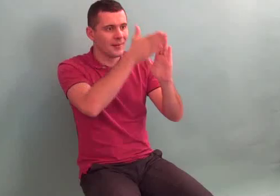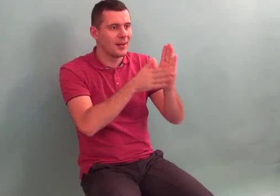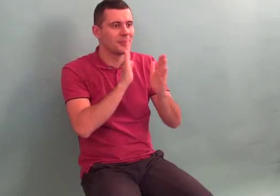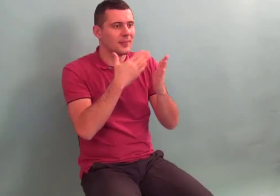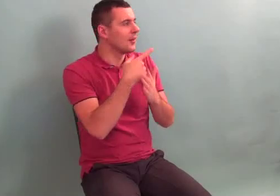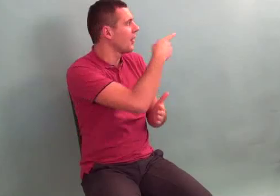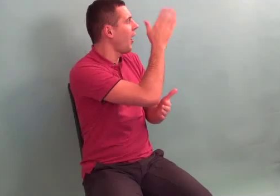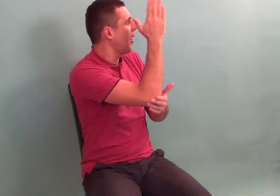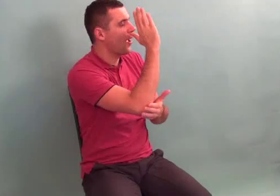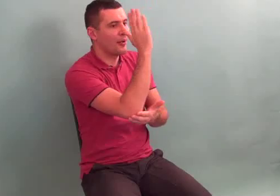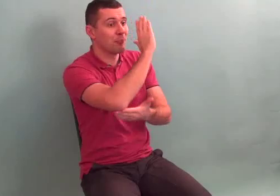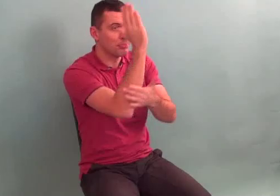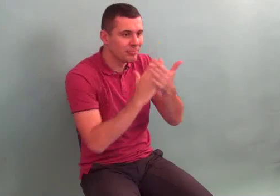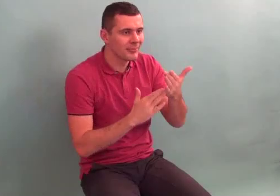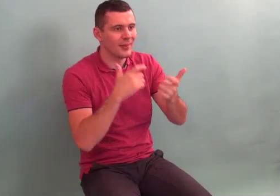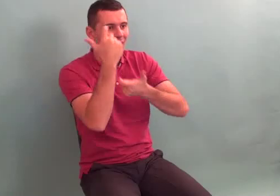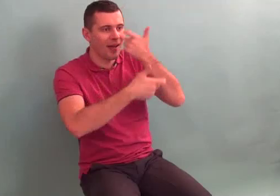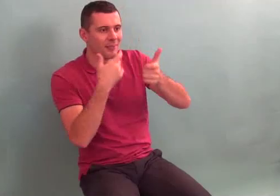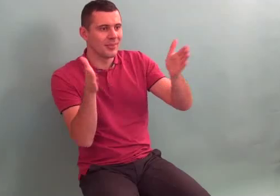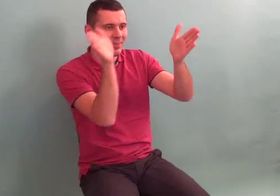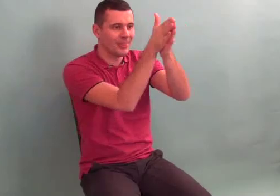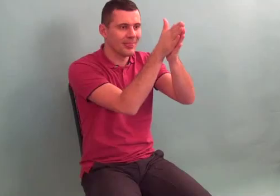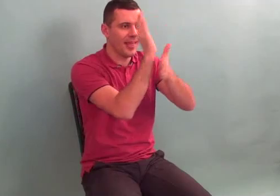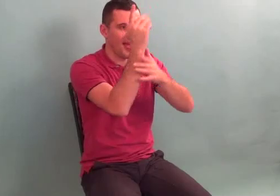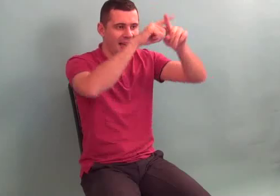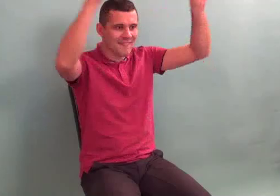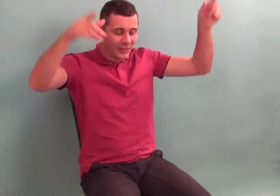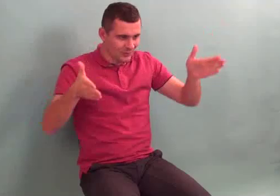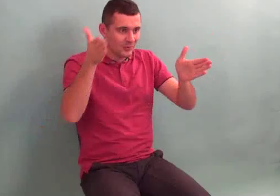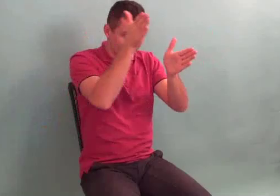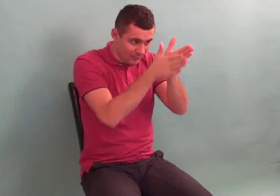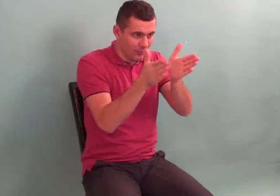Na przykład, gdy komuś pęknie szyba w oknie, on wymieni szybę.